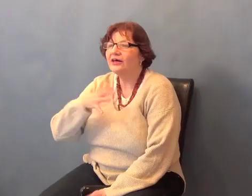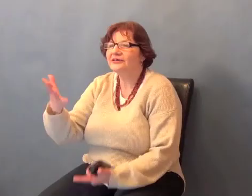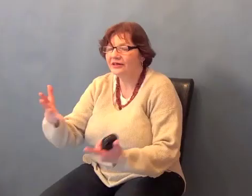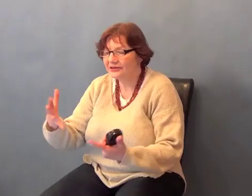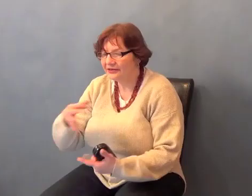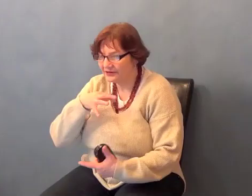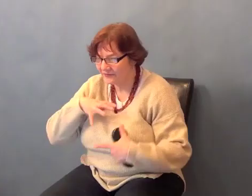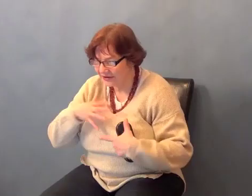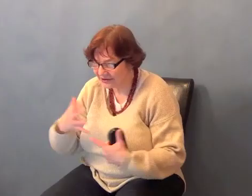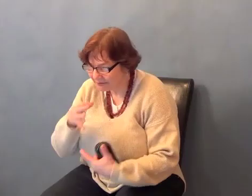Gdzie masz wolne?